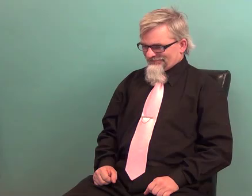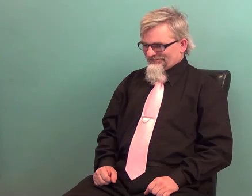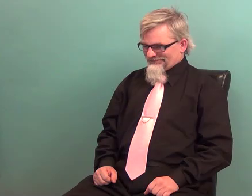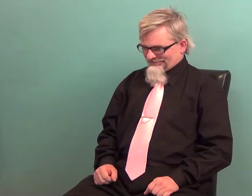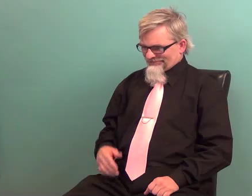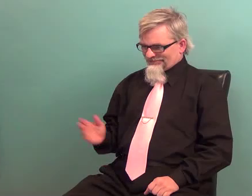Dalej.